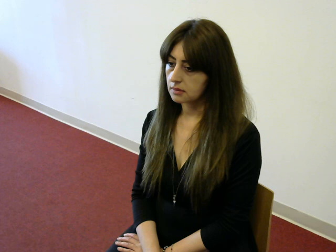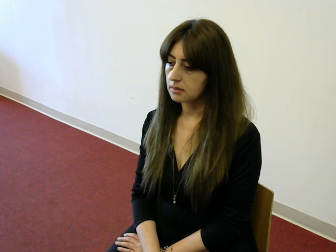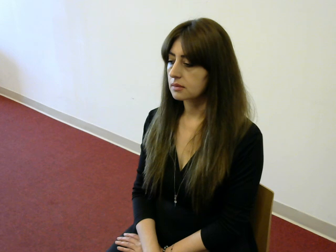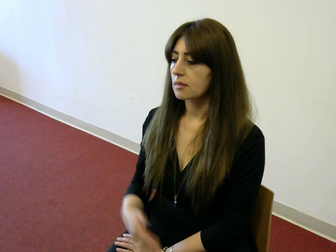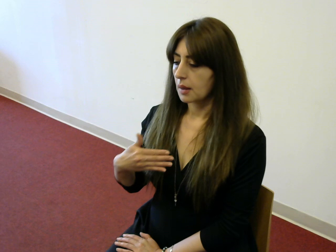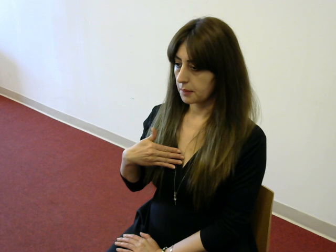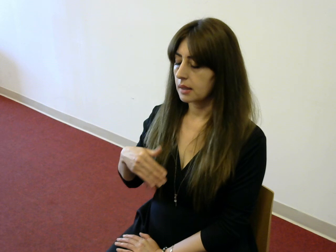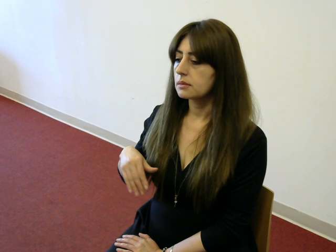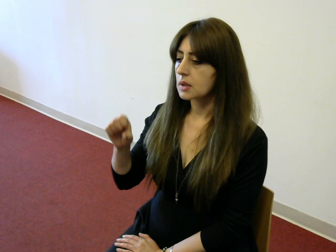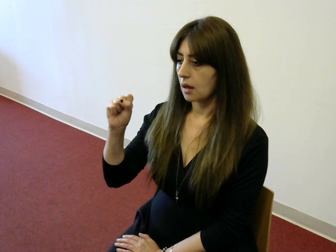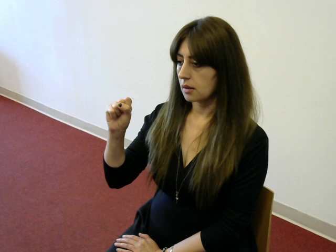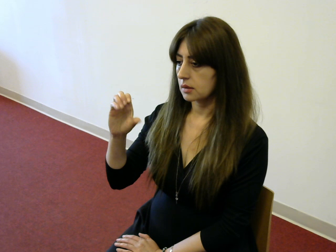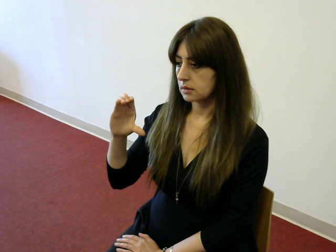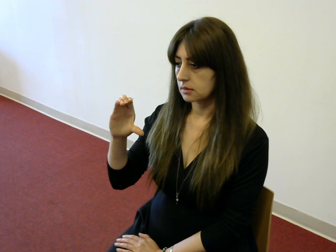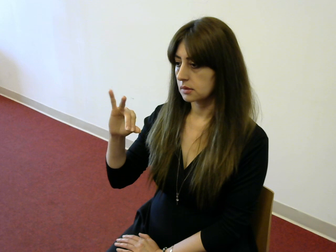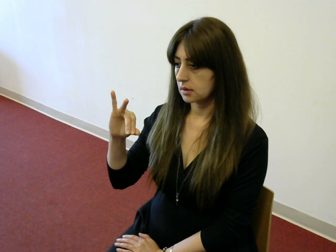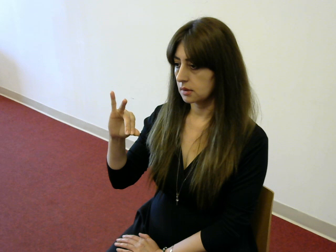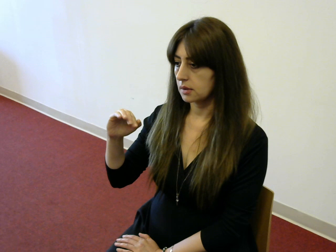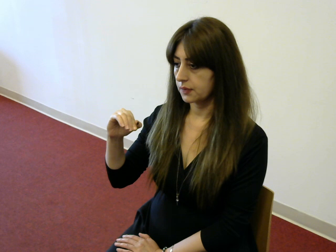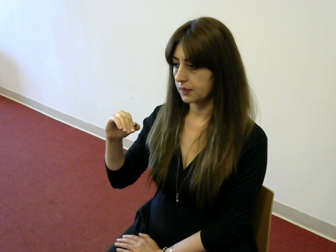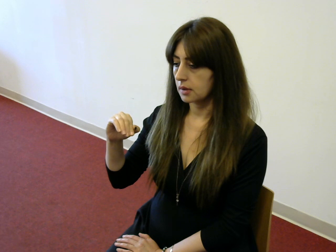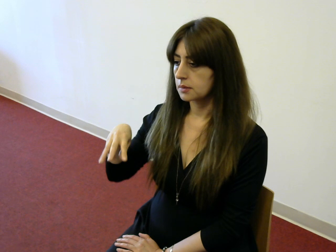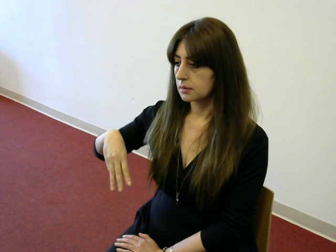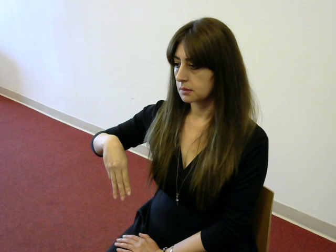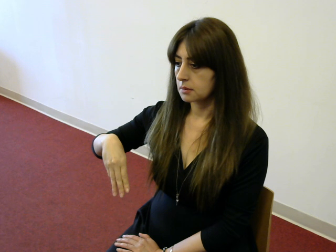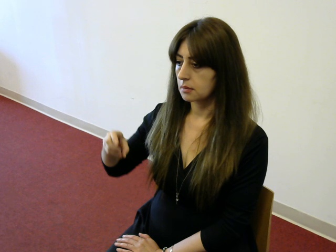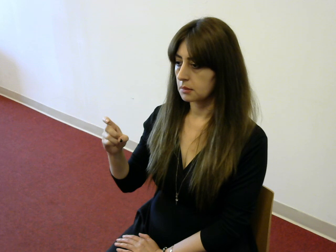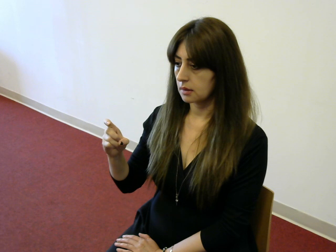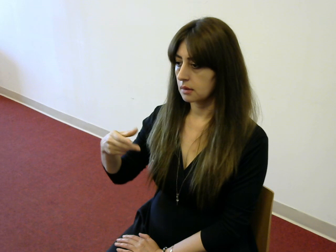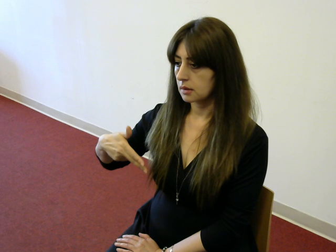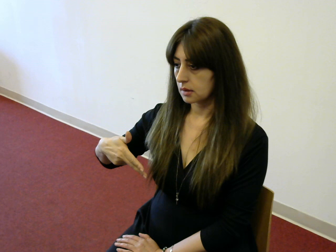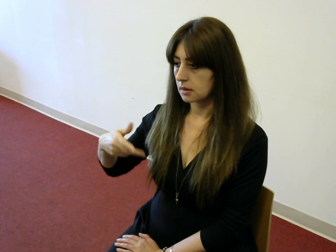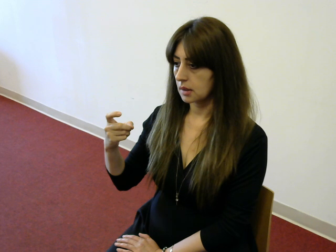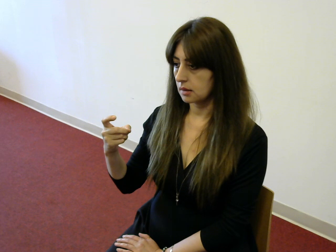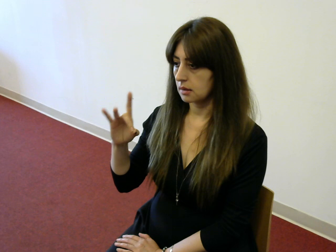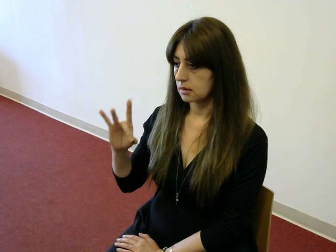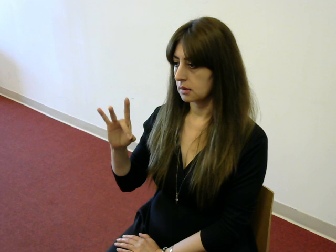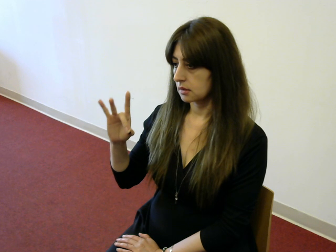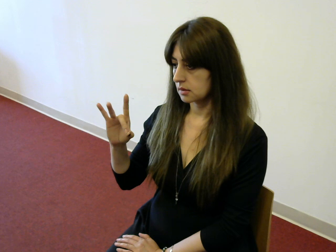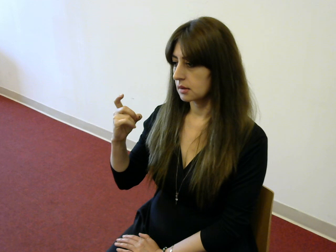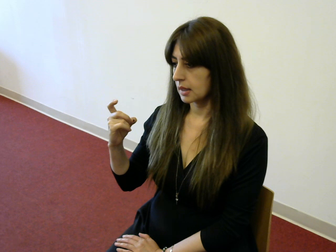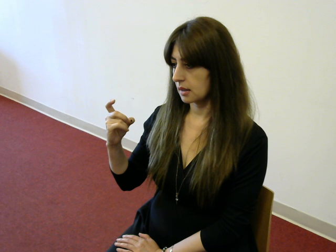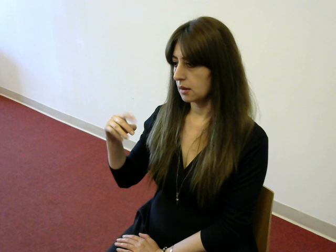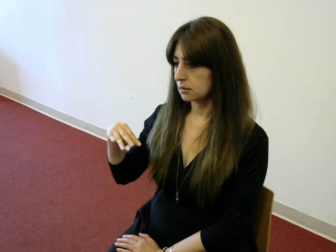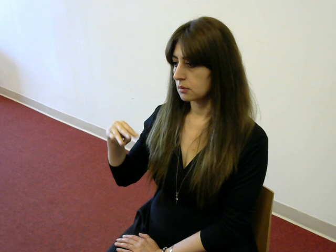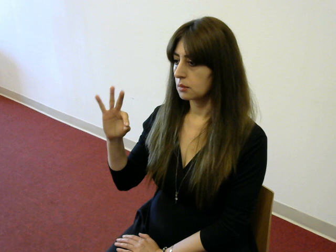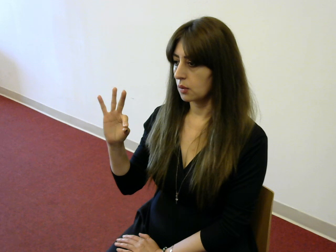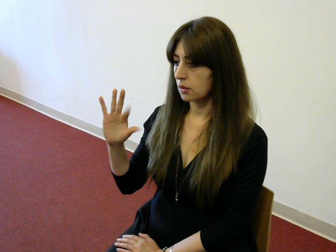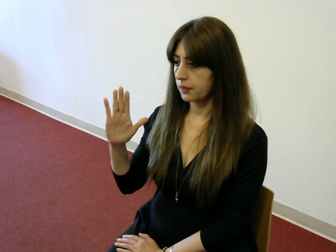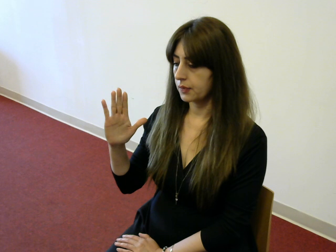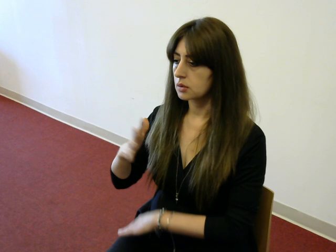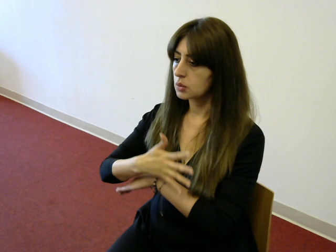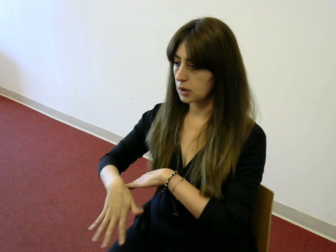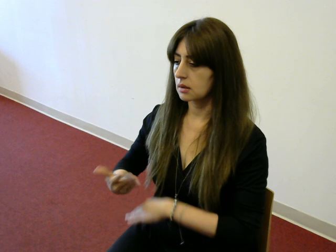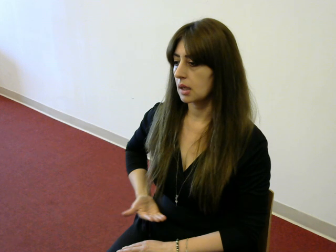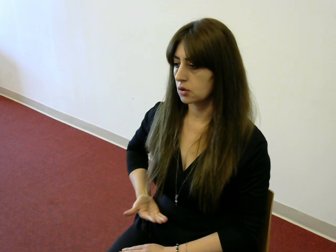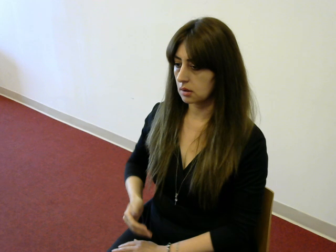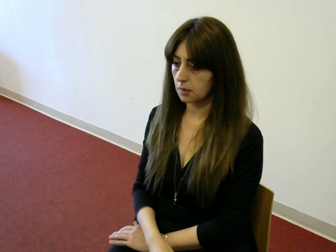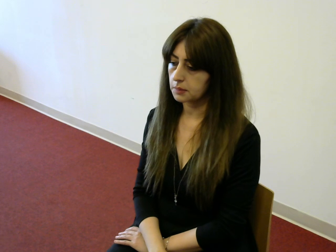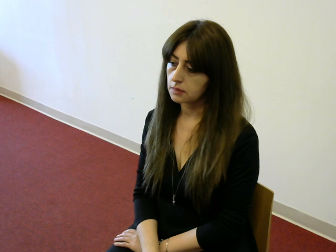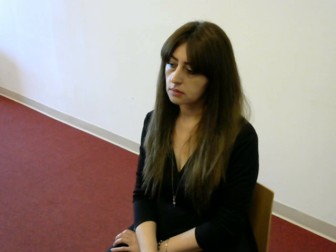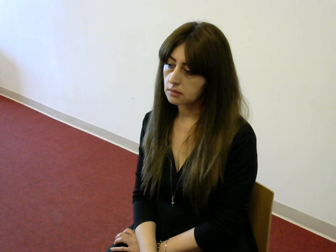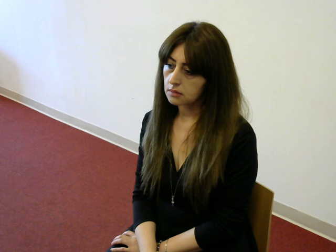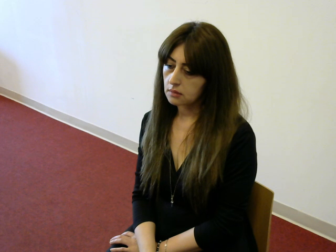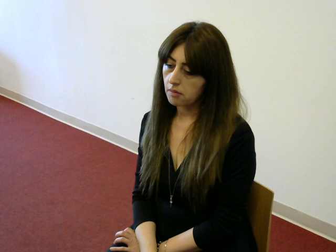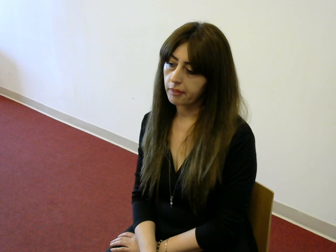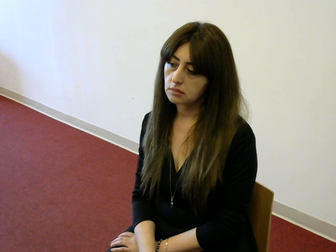Mən Asif Məhərrəmov küçəsində qeydiyyatdayam